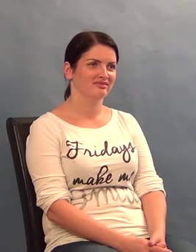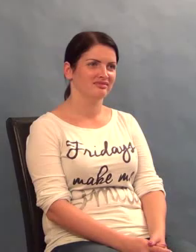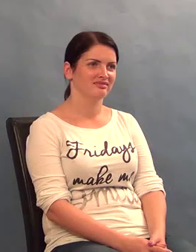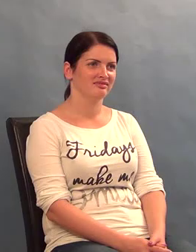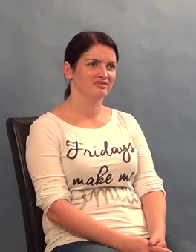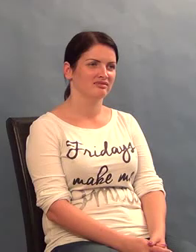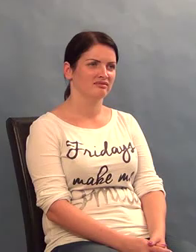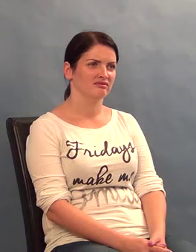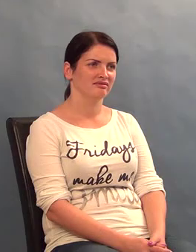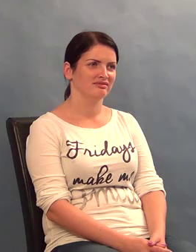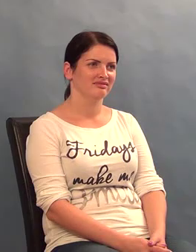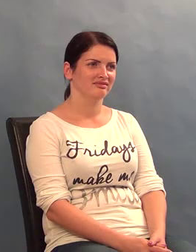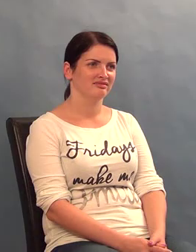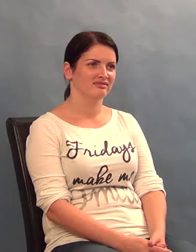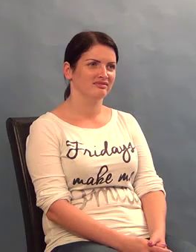Zakaz piłowania, jak?